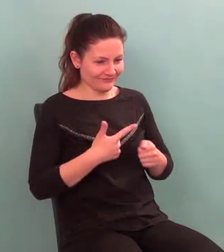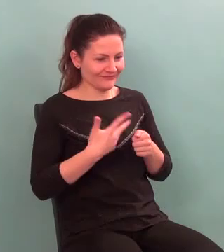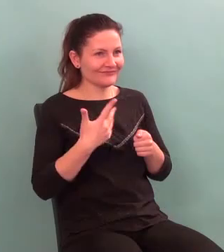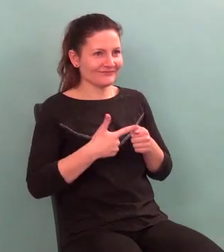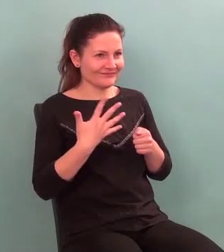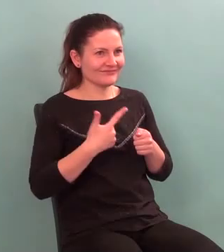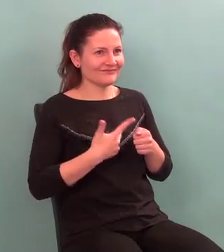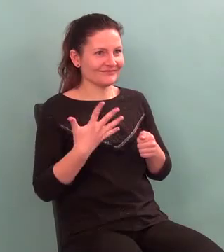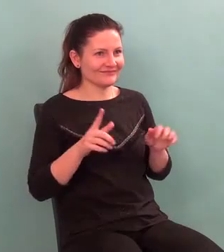Dwudziesty piąty, dwudziesty piąty.